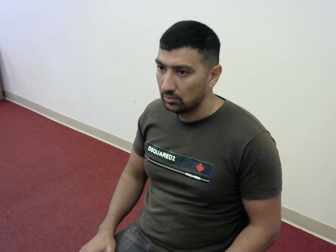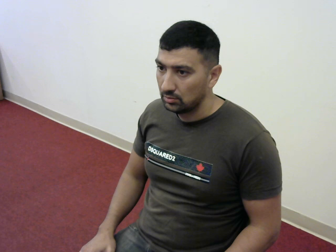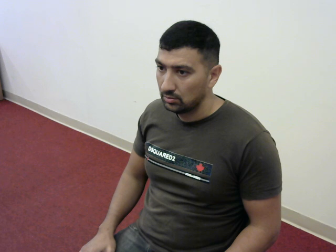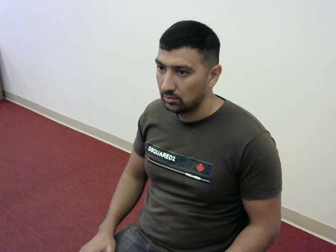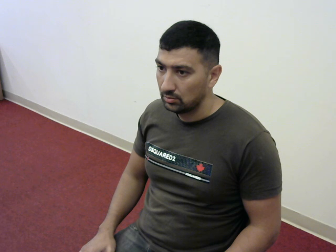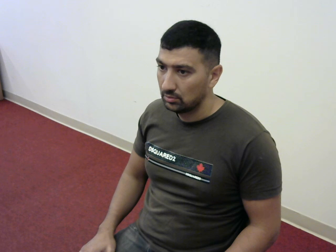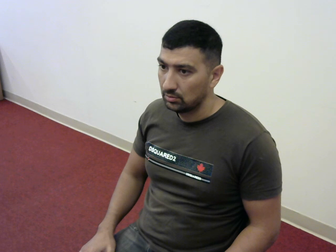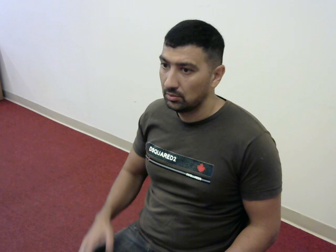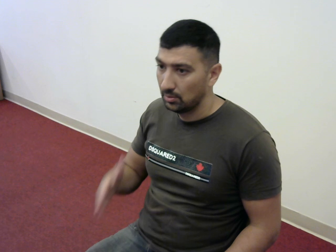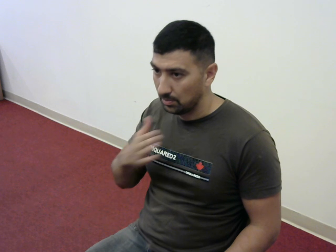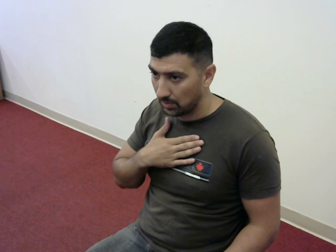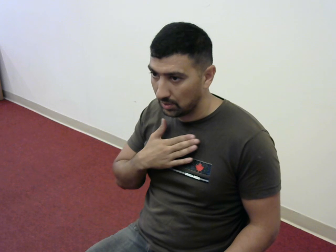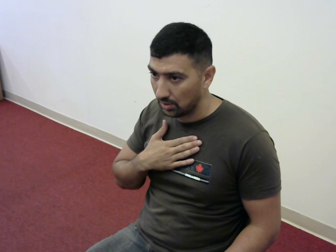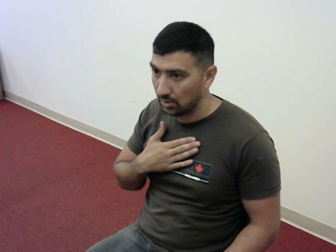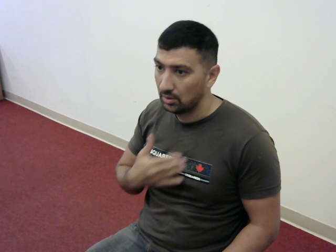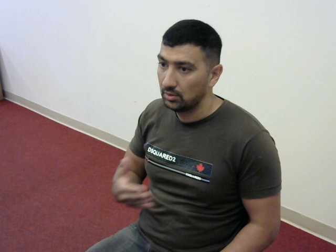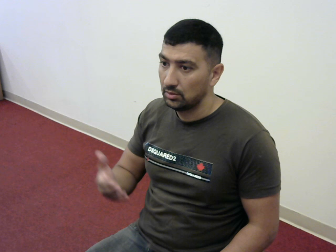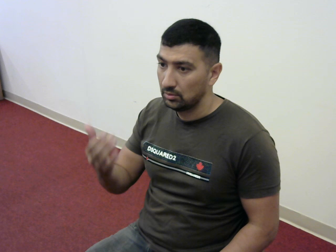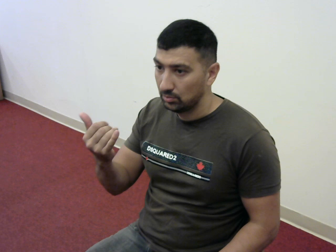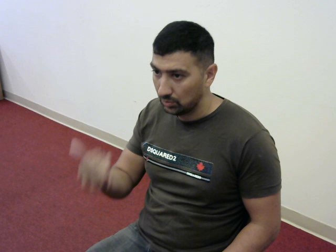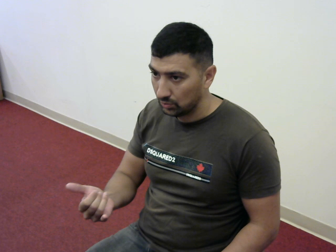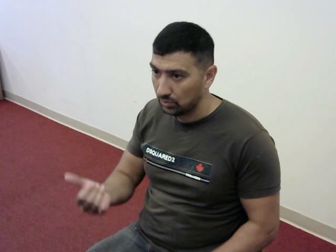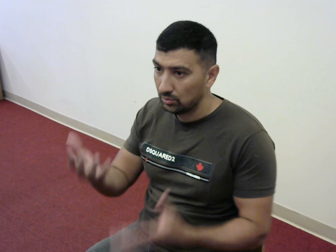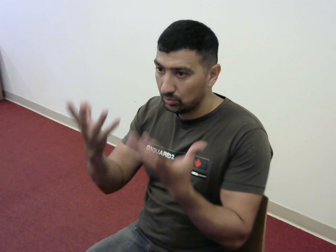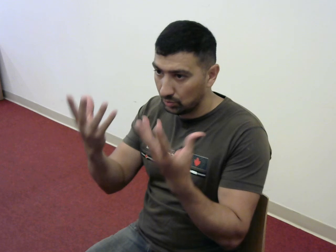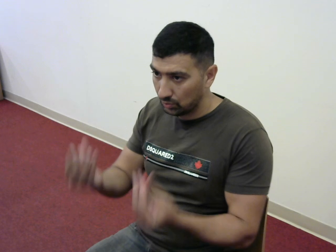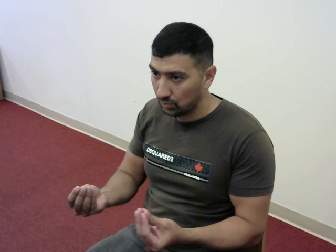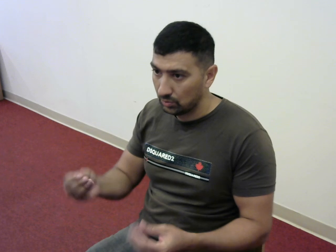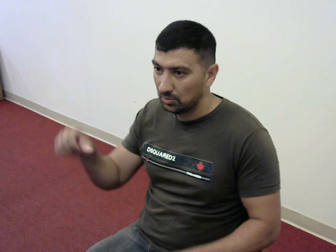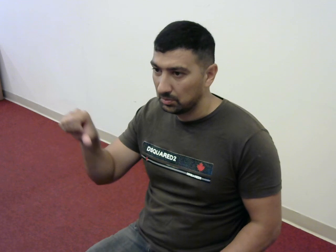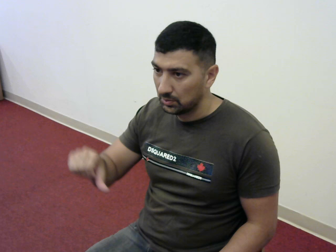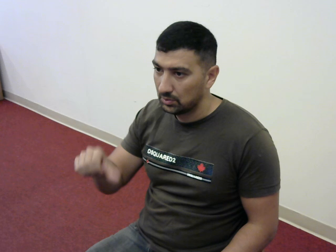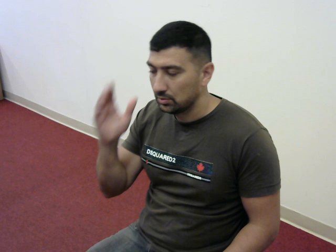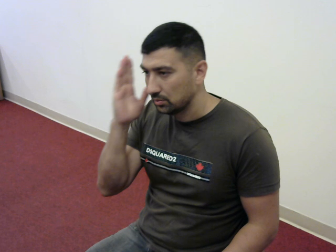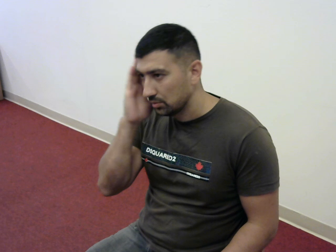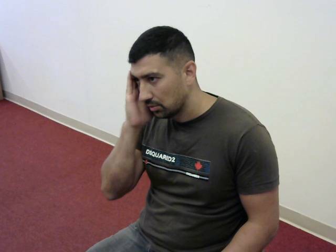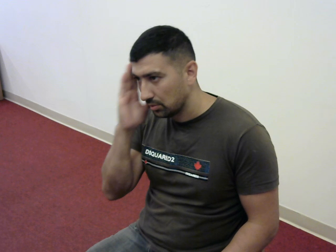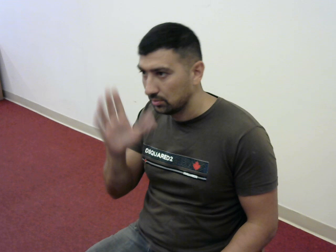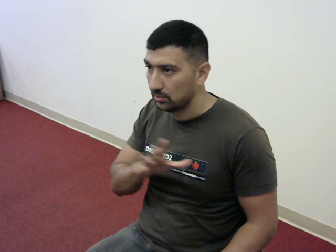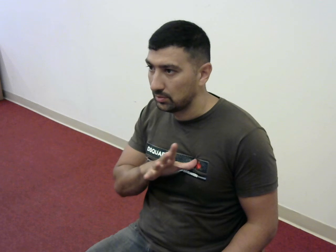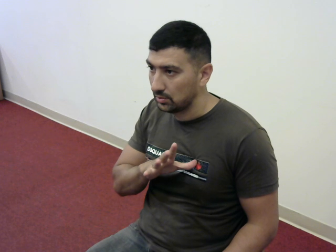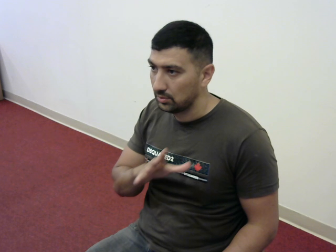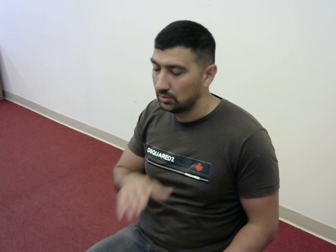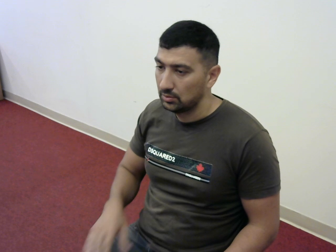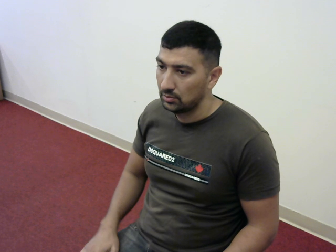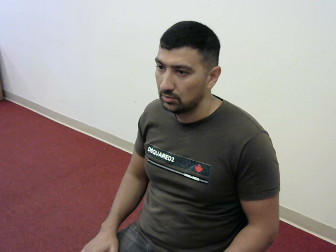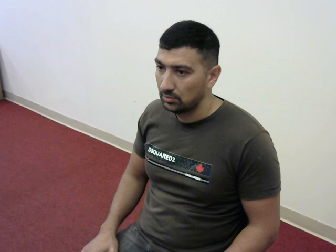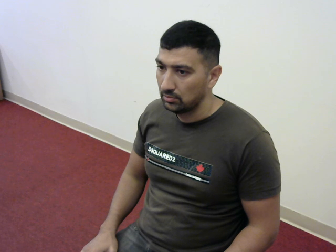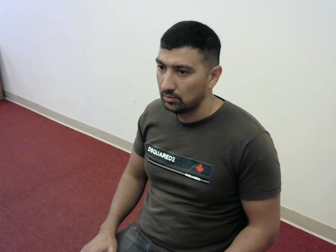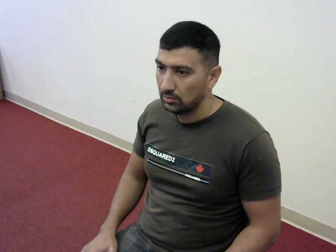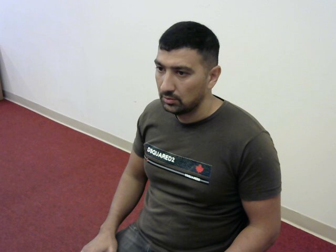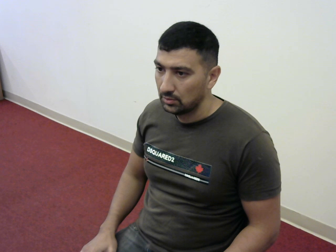Mən bu gün pis yatmışam